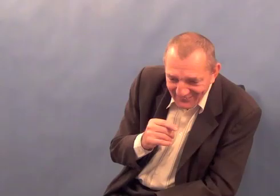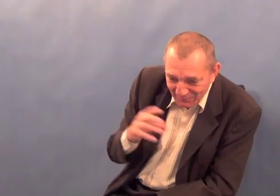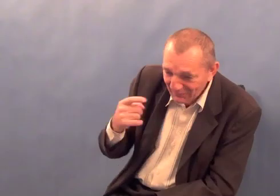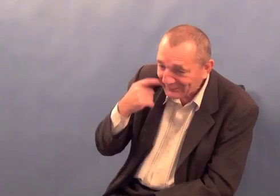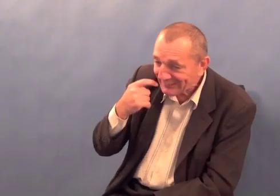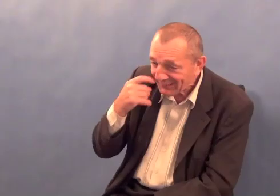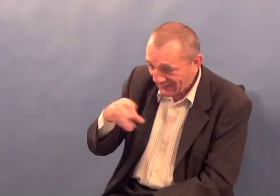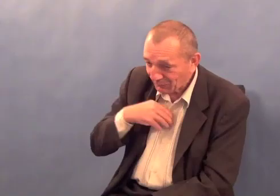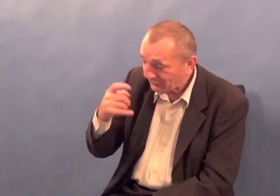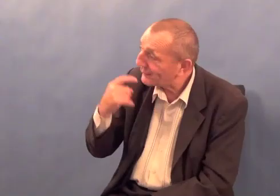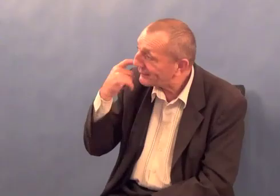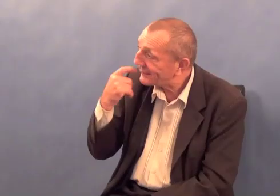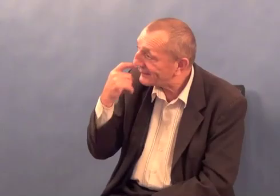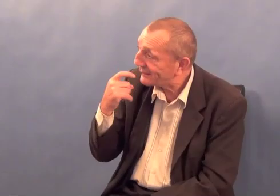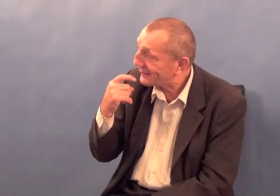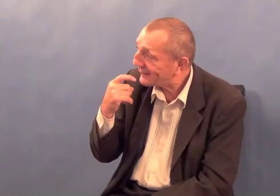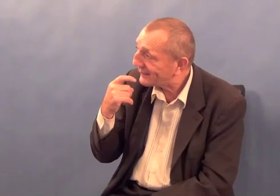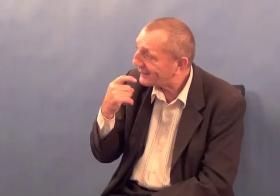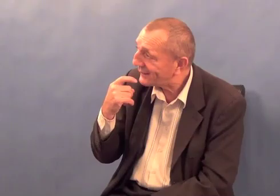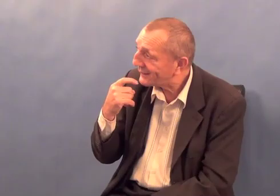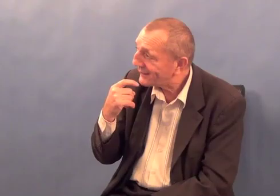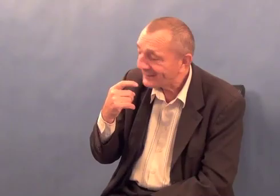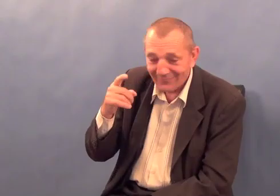Dentysta, razem do dentysty?